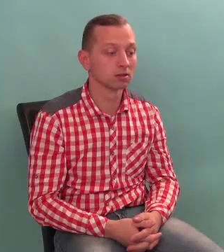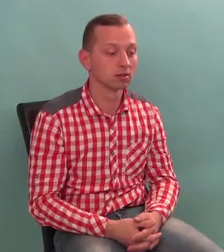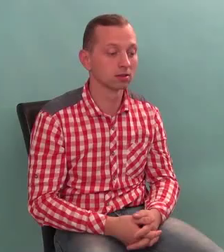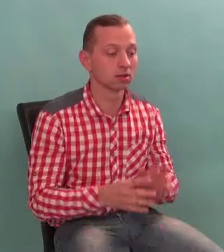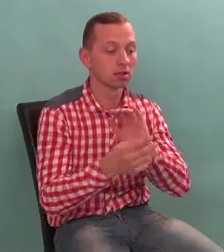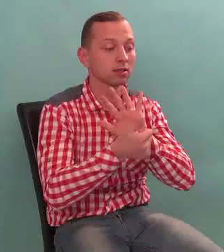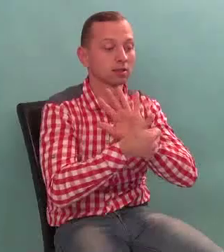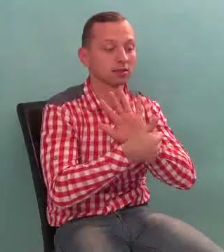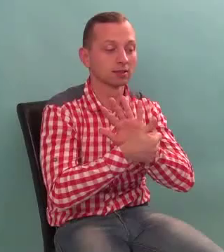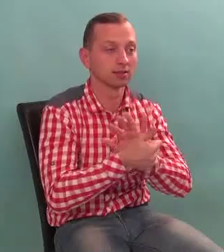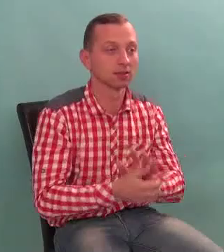Szesnaście.